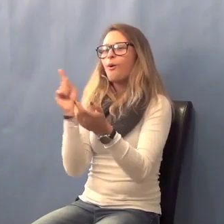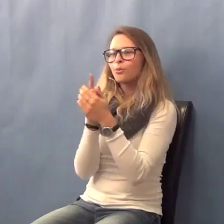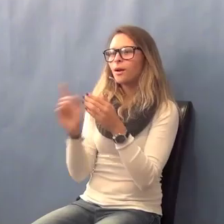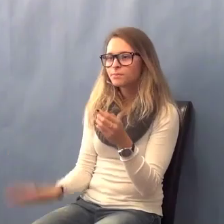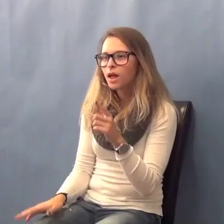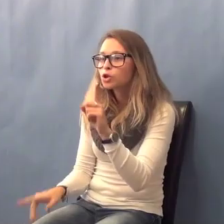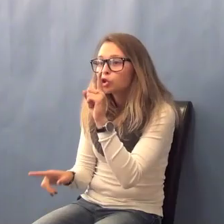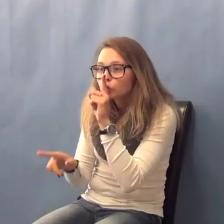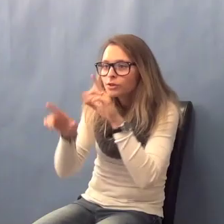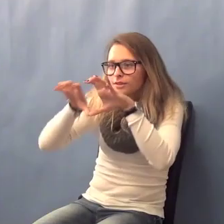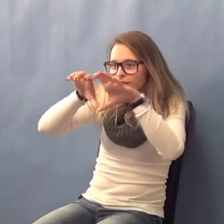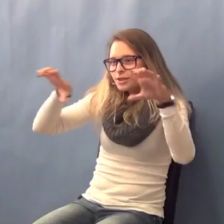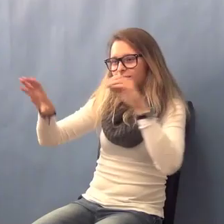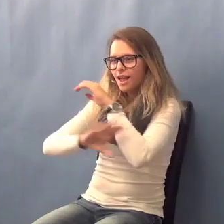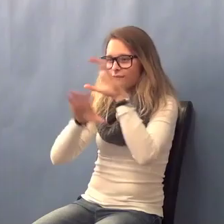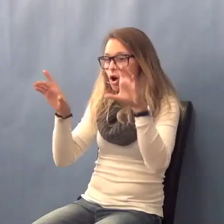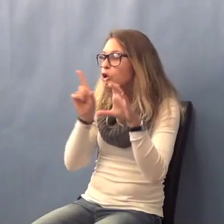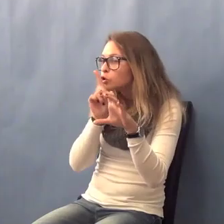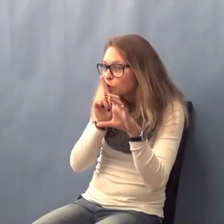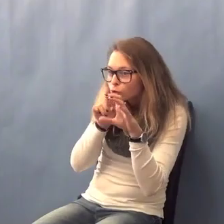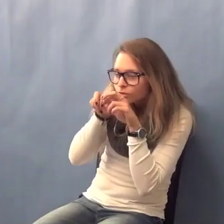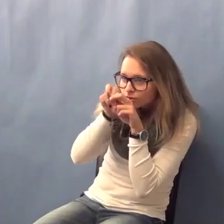Podeszli pod leżący pień drzewa, chłopiec pokazywał, żeby byli cicho.